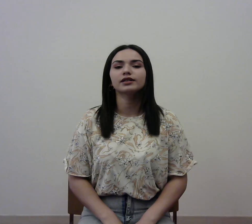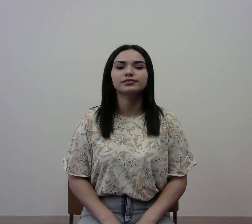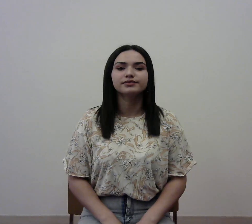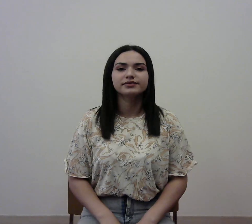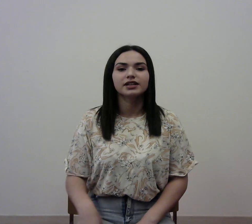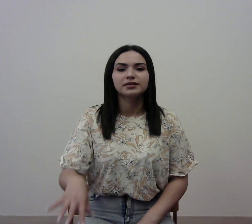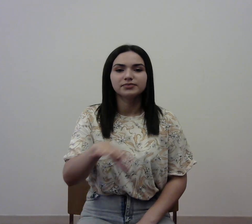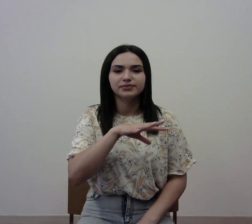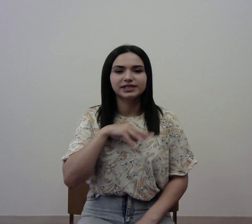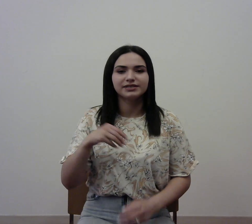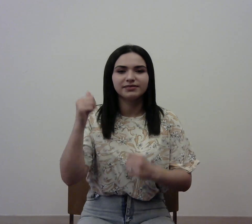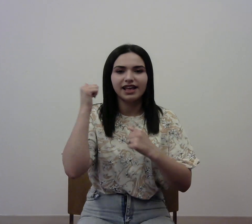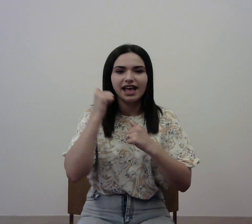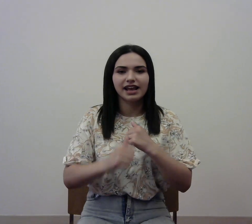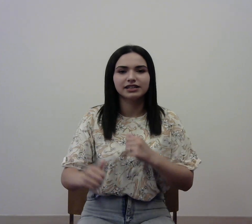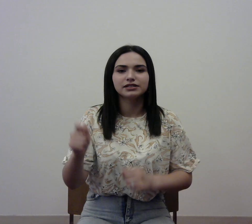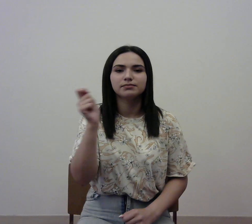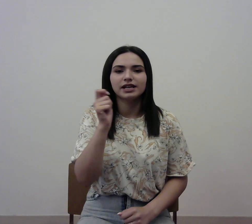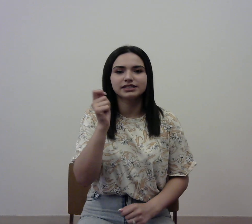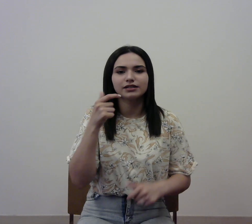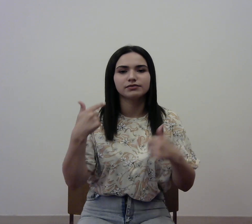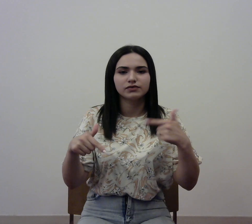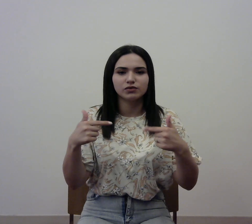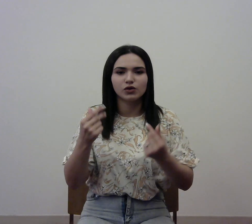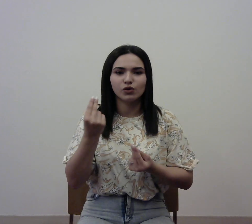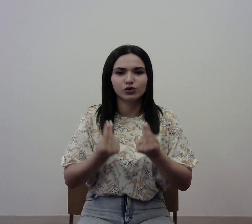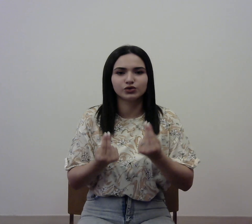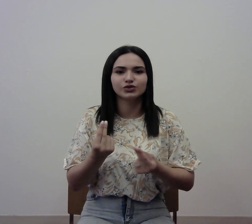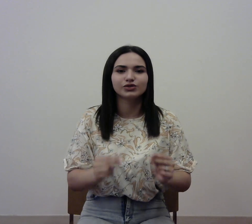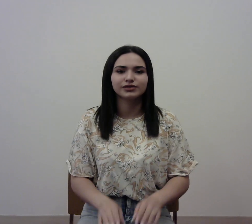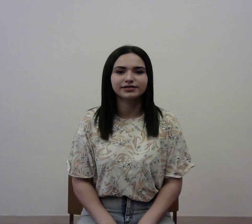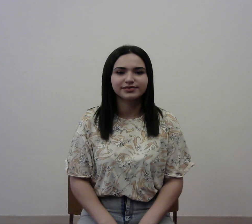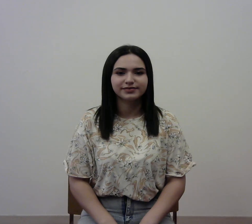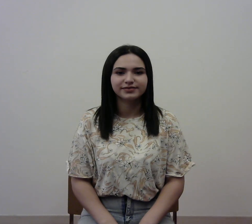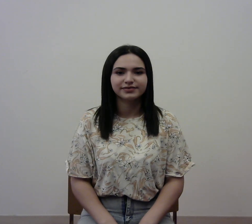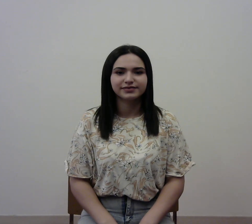Biz hər bazar günü futbol oynayırıq